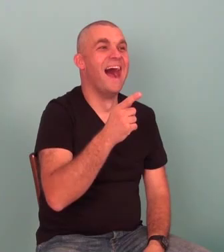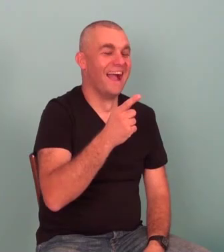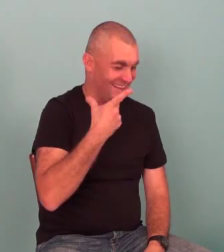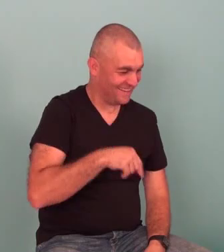Aha.